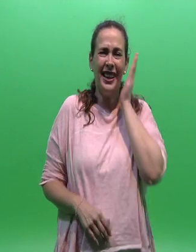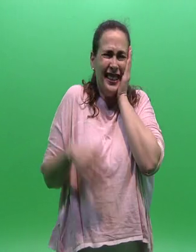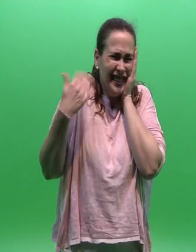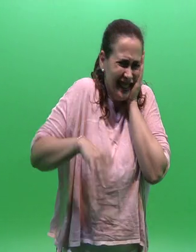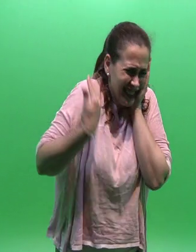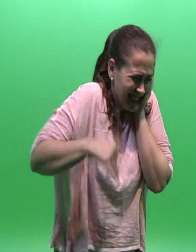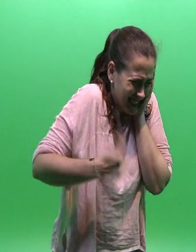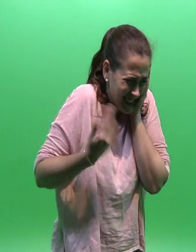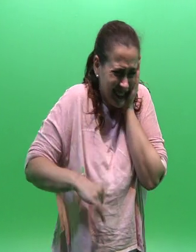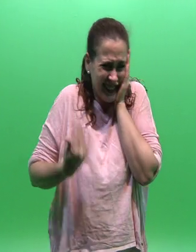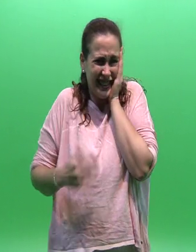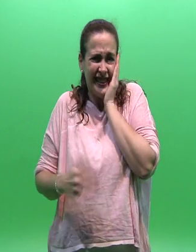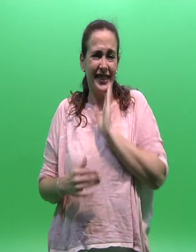Uf, em fa molt de mal!